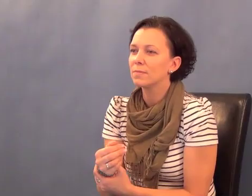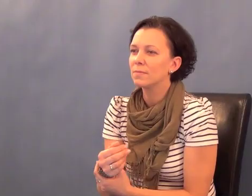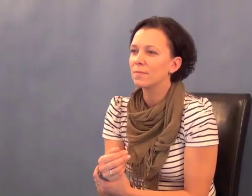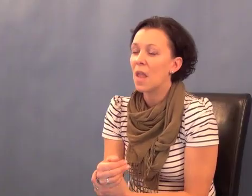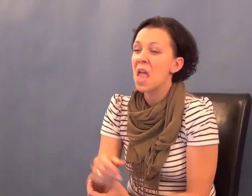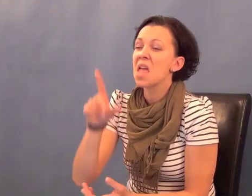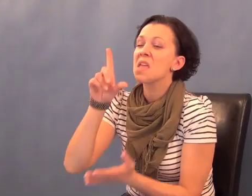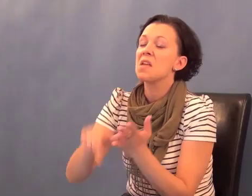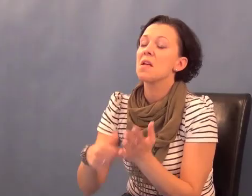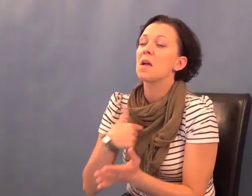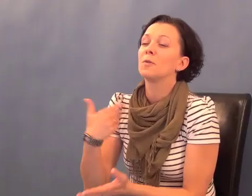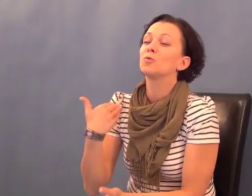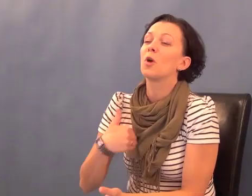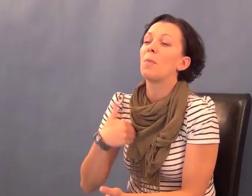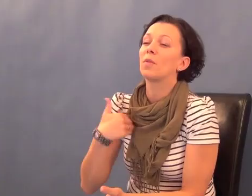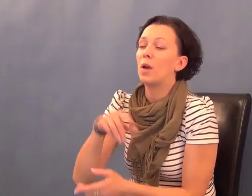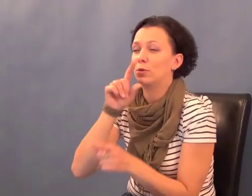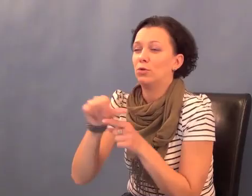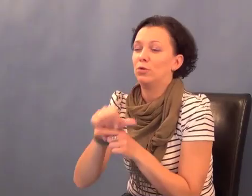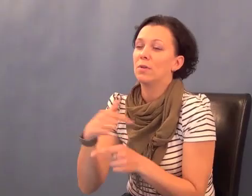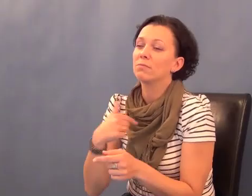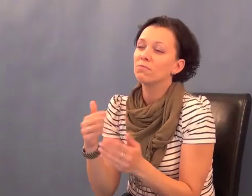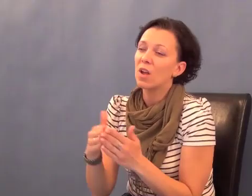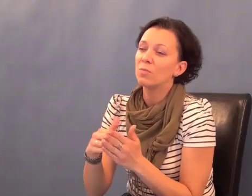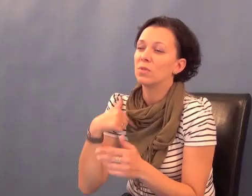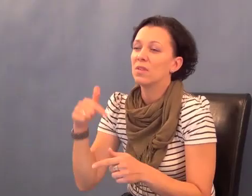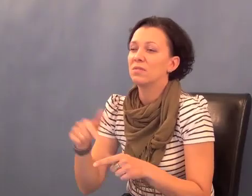Ale ja w sobotę, jak zawsze, w domu mam ważne sprawy.